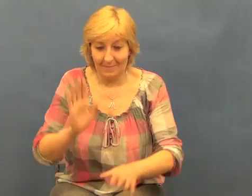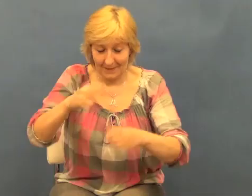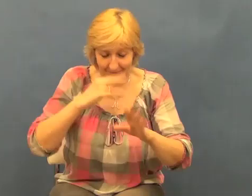Popatrz.